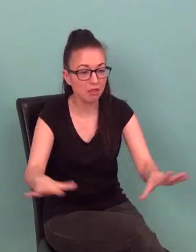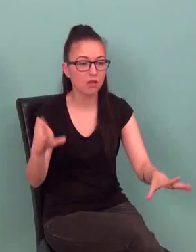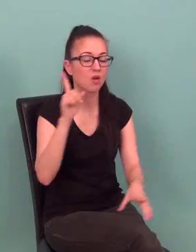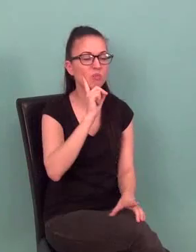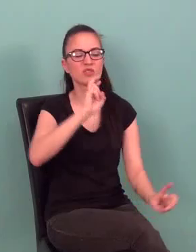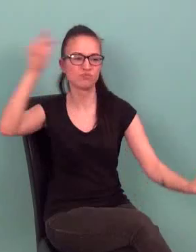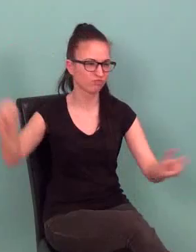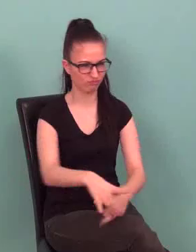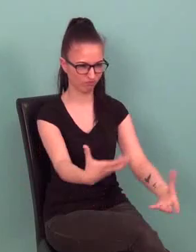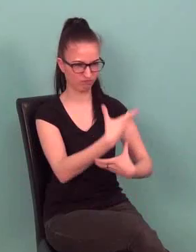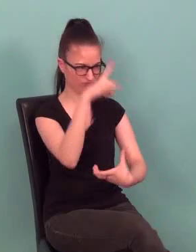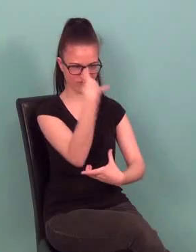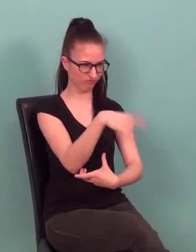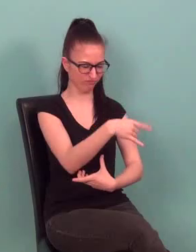Chłopiec zbiega na dół, bierze na ręce psa i z dezaprobatą kręci głową.